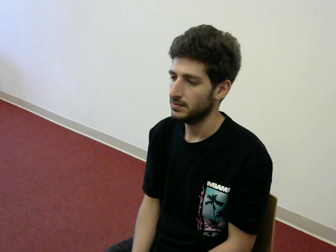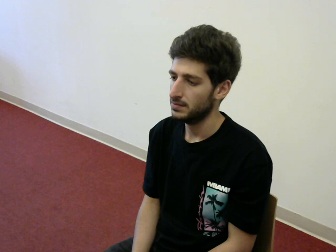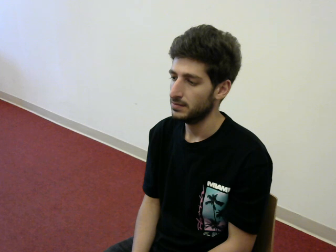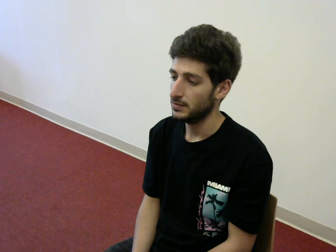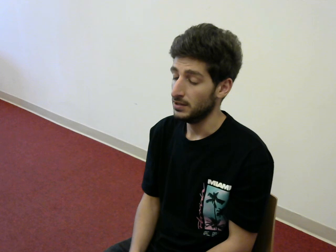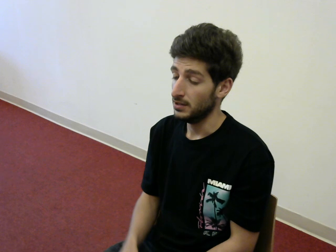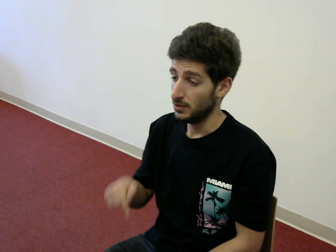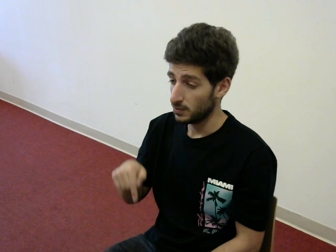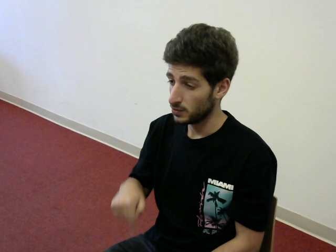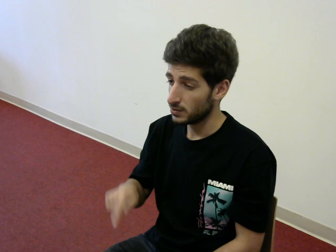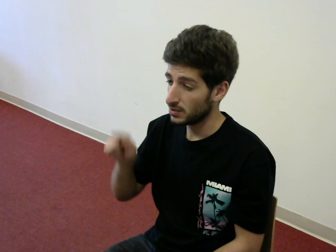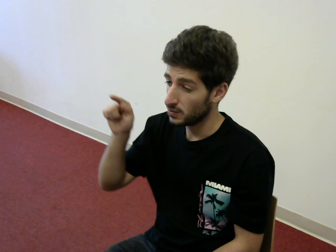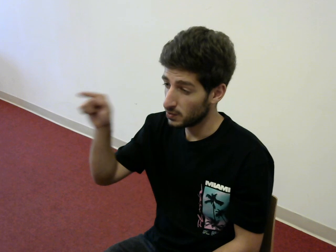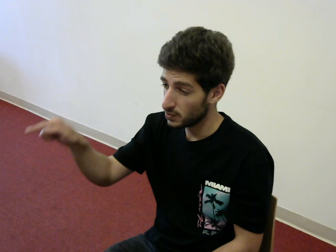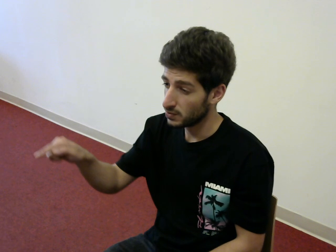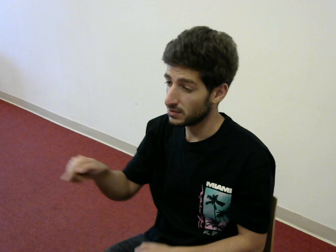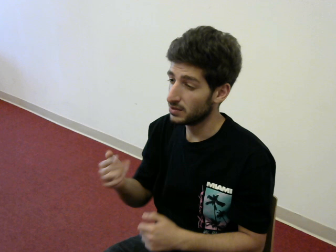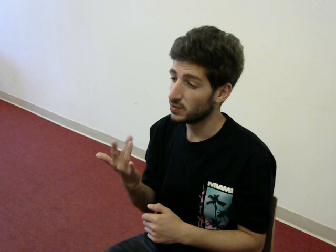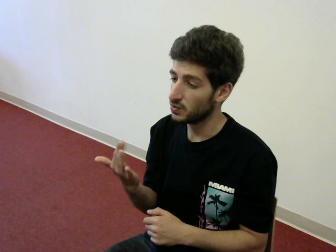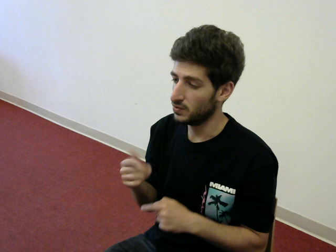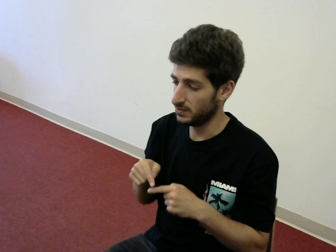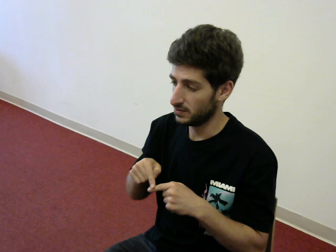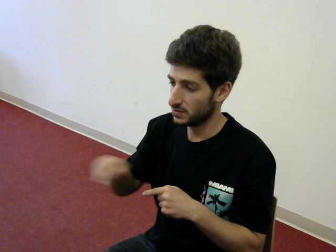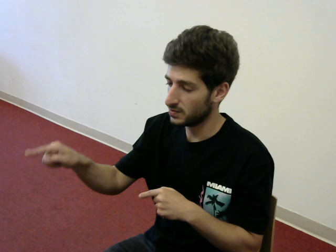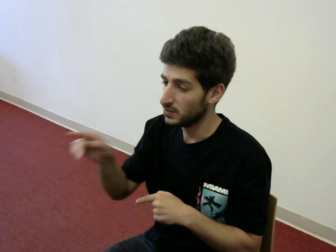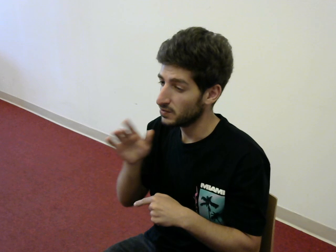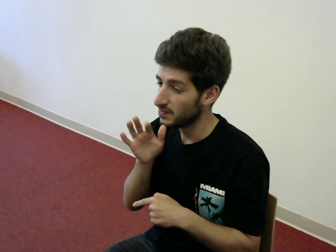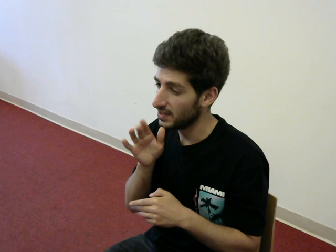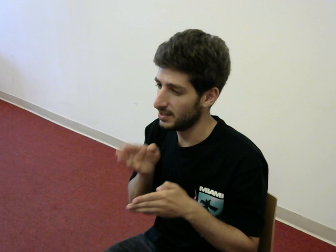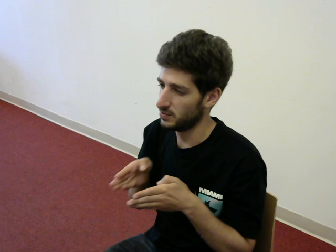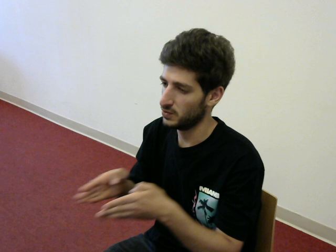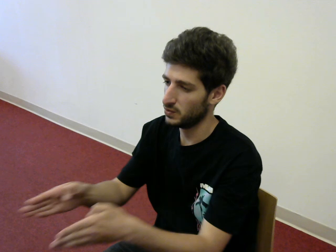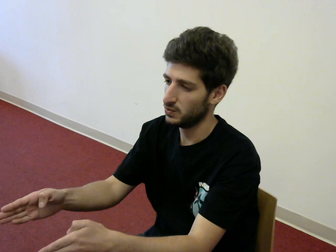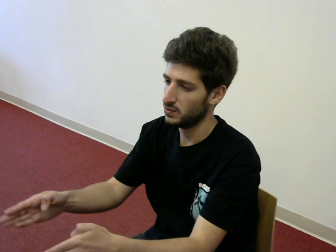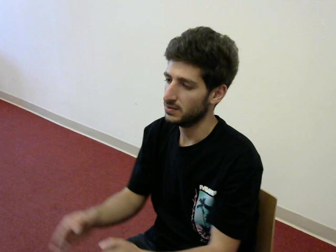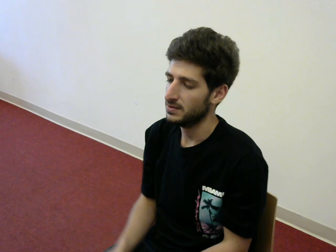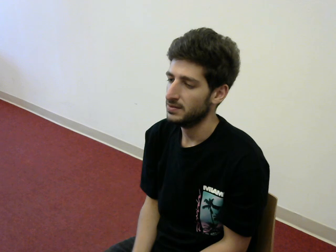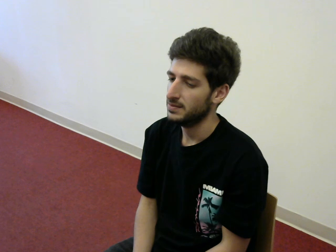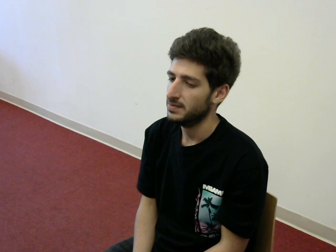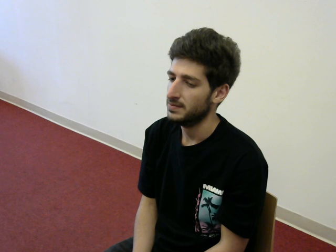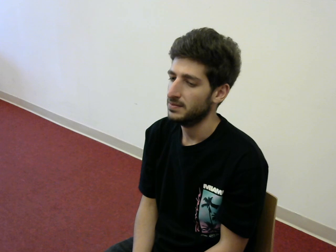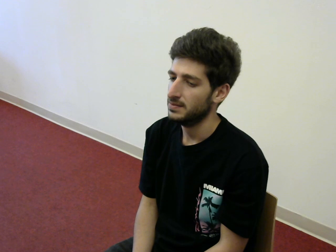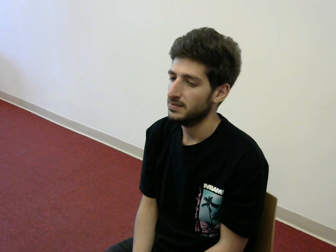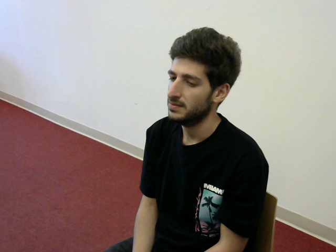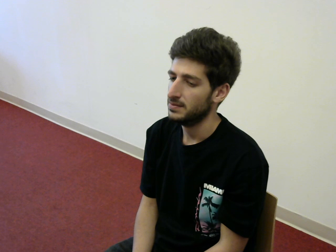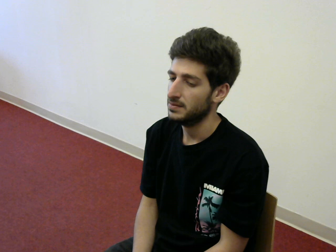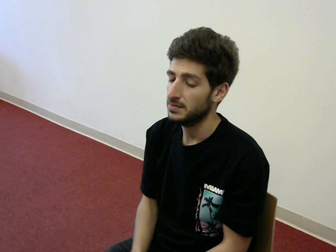Burdan oraya nə qədər vaxt yoldur?